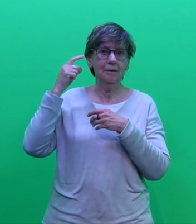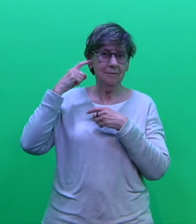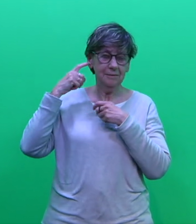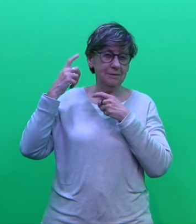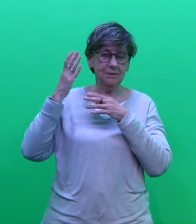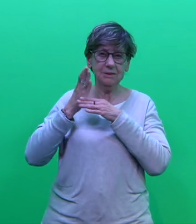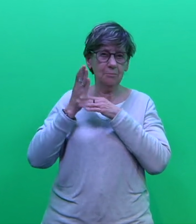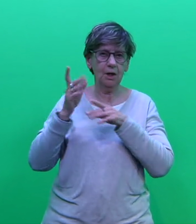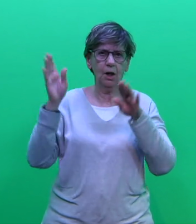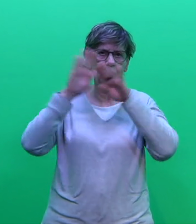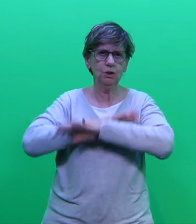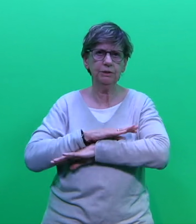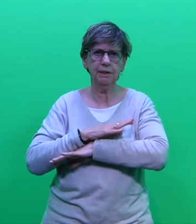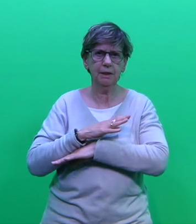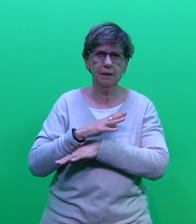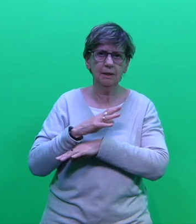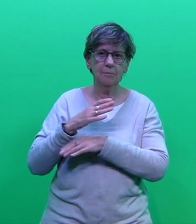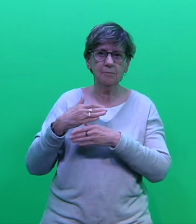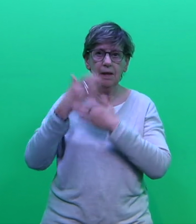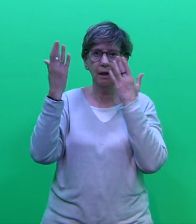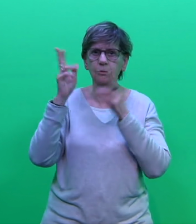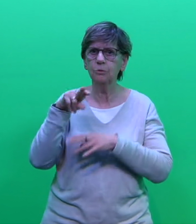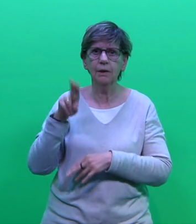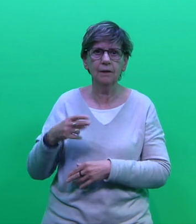Sempre em passa a l'orella a la nit, mai al matí.